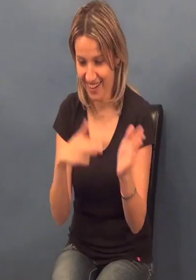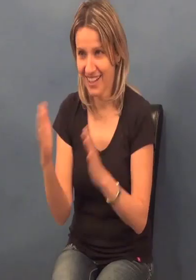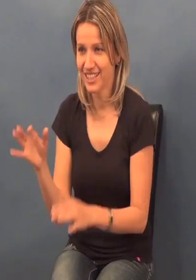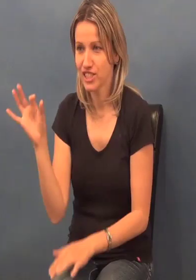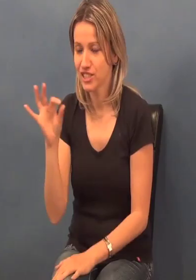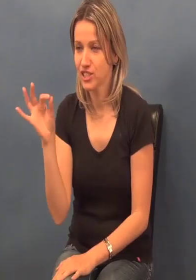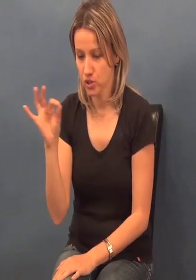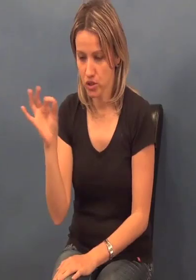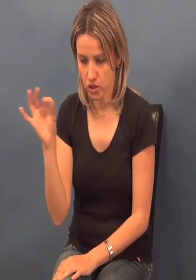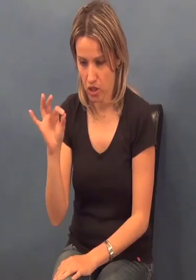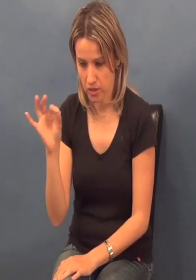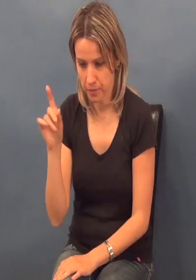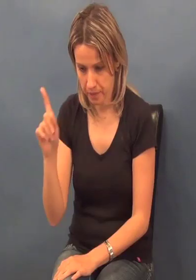Następnie jest środa.